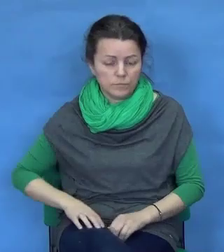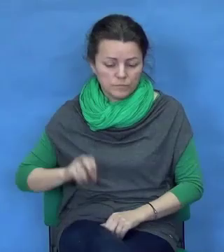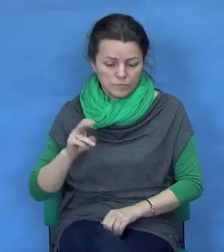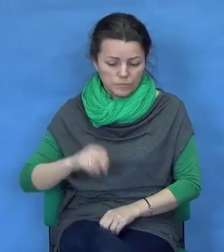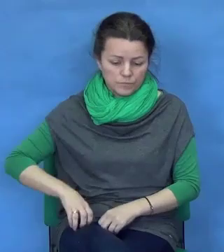Tak.